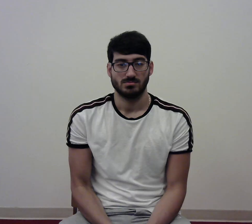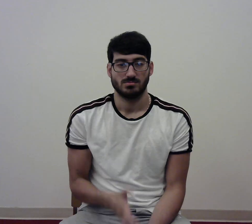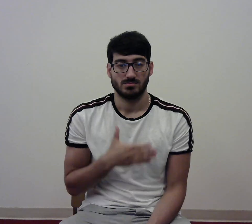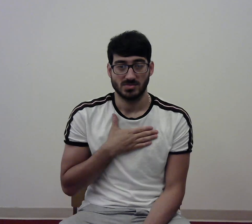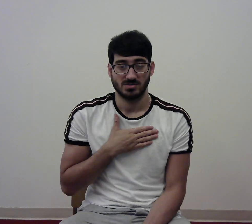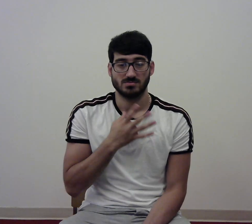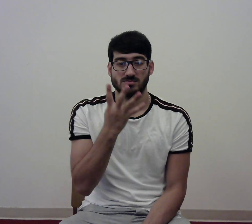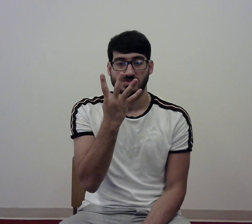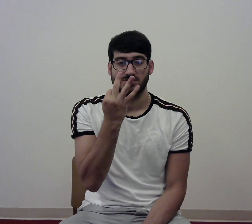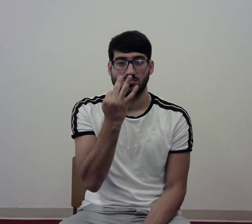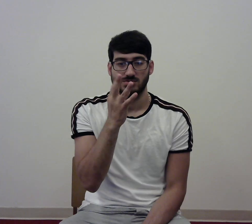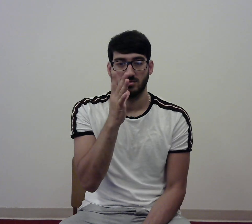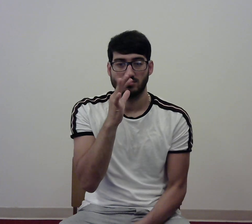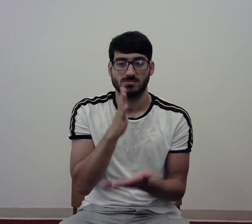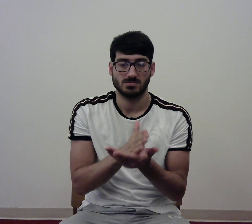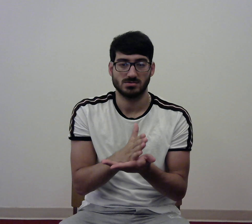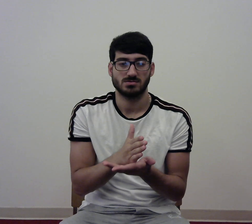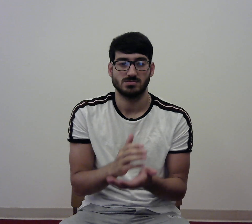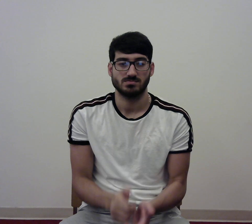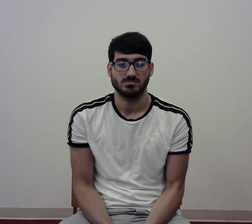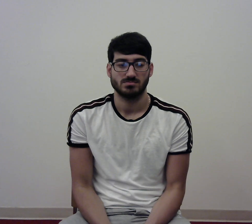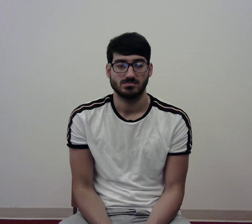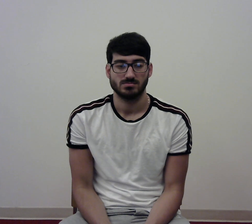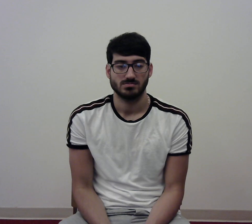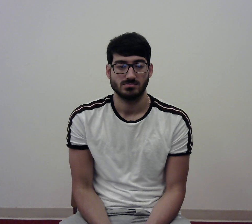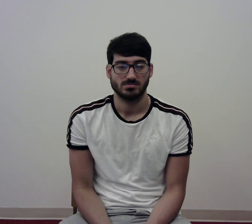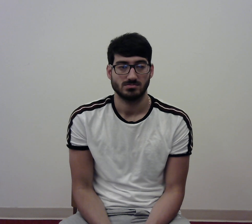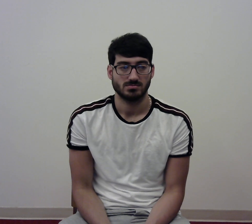Mənim 43 yaşım var